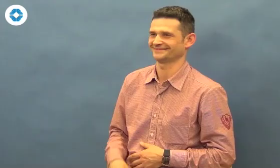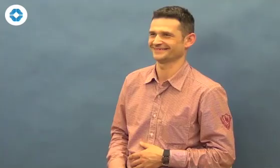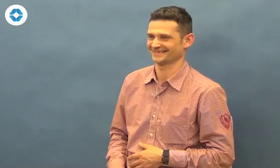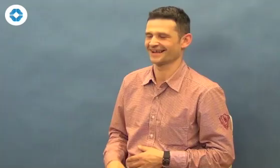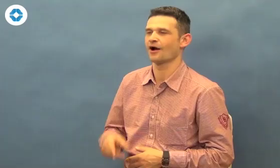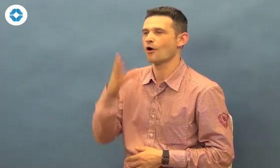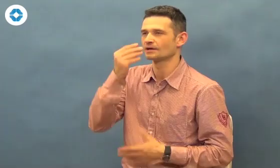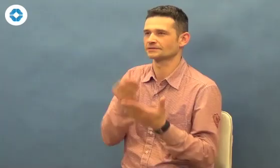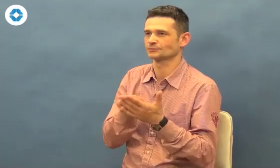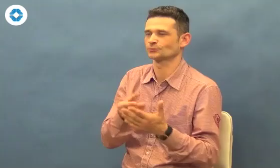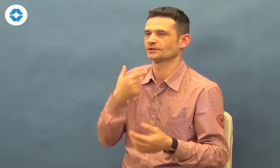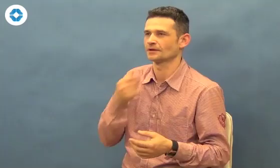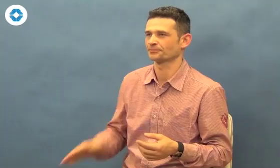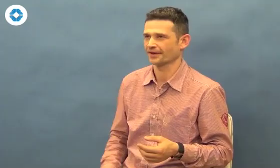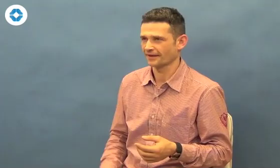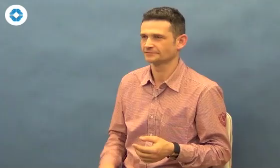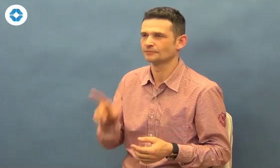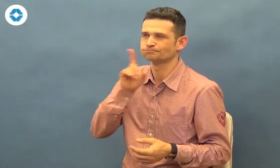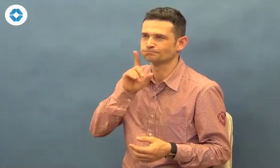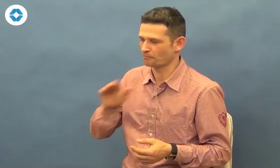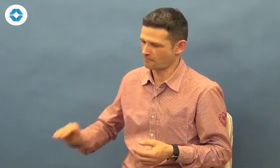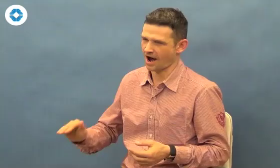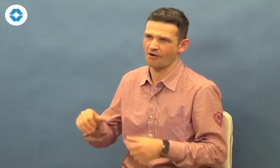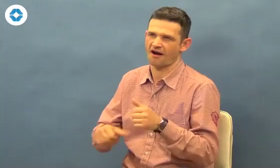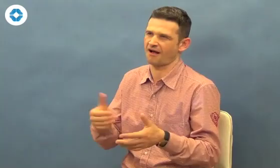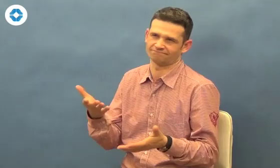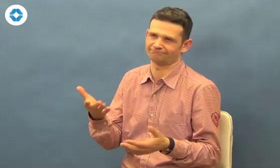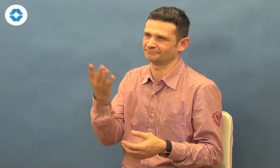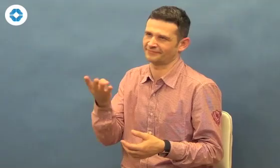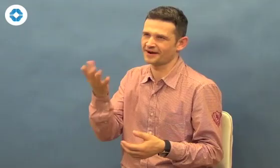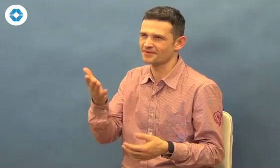Na obrazku, rysunku jest pies i mały chłopiec w wieku około czterech-pięciu lat.